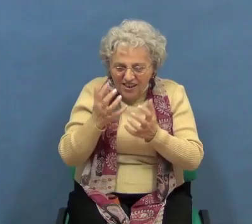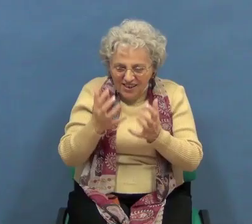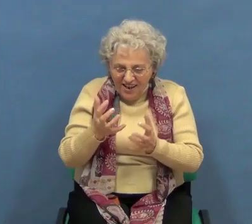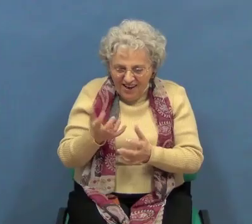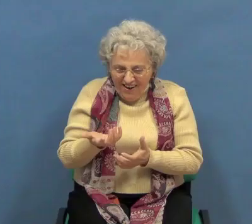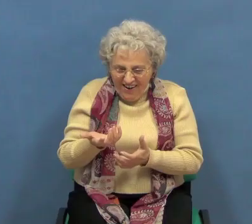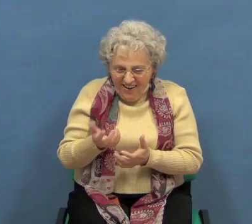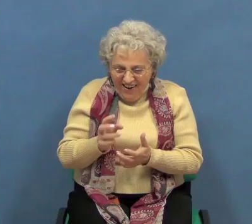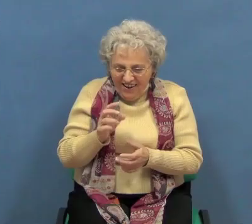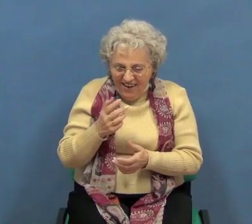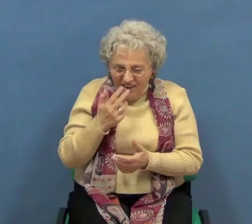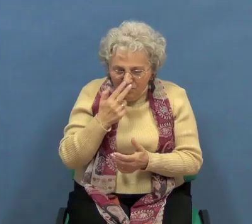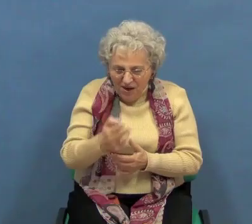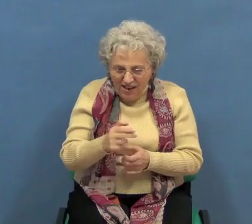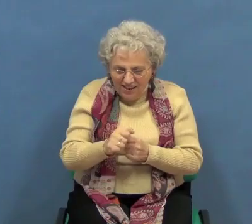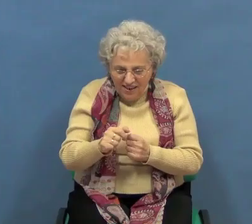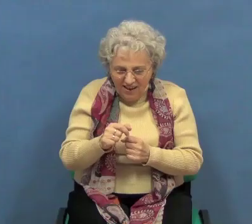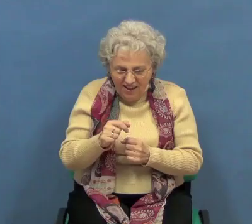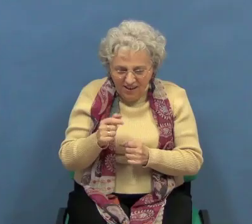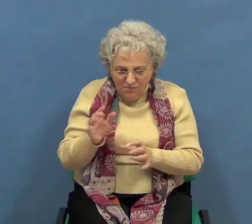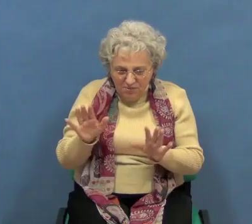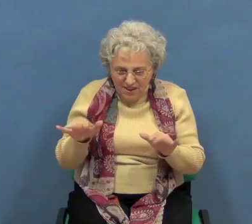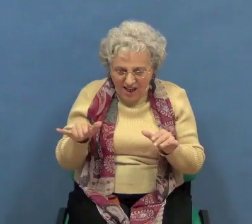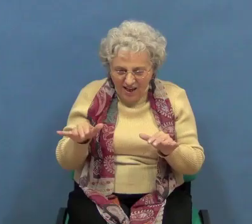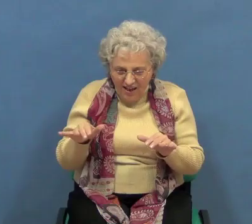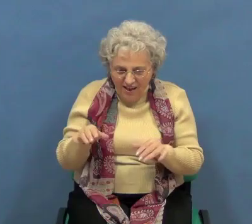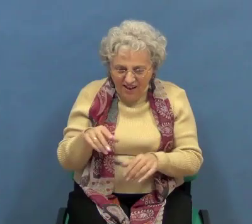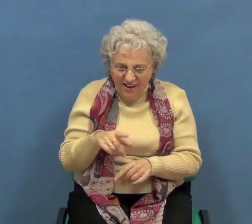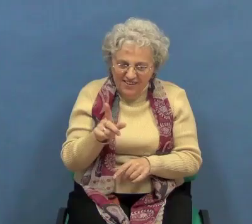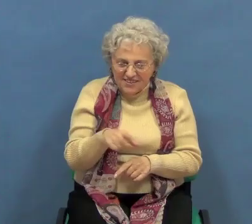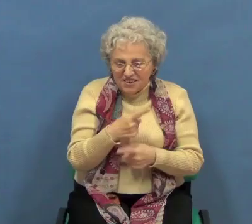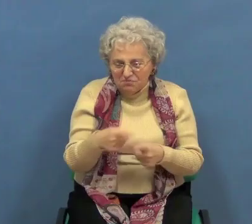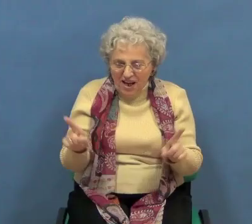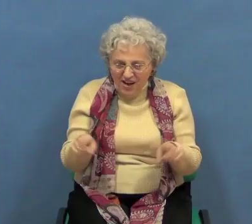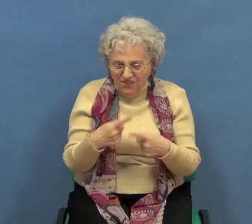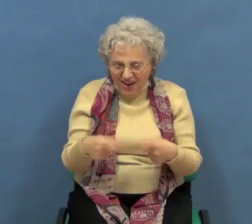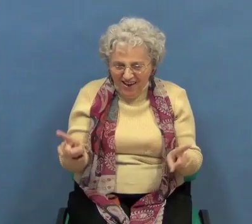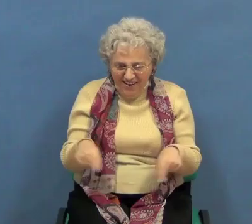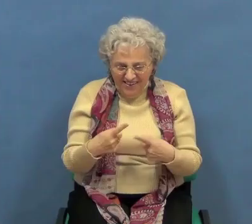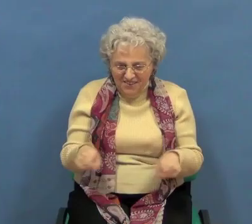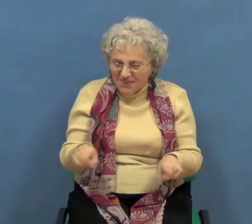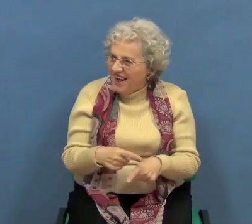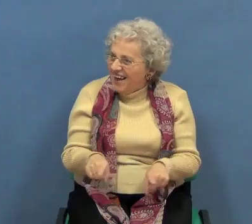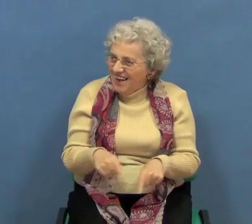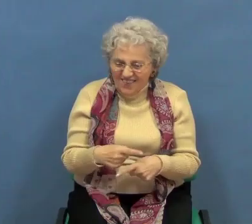Patrzy na ptaka, który śpiewa.